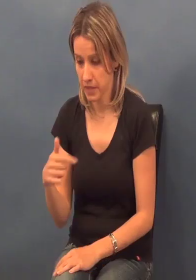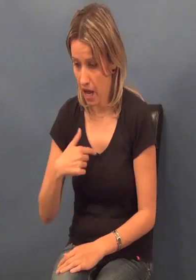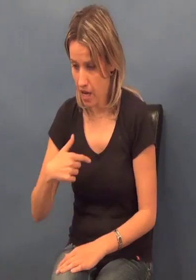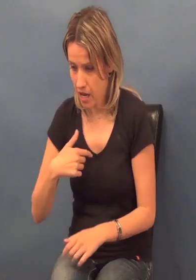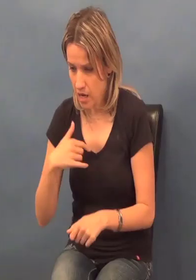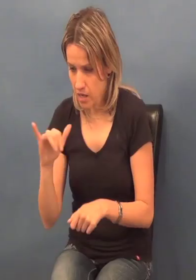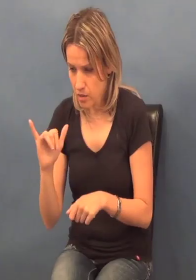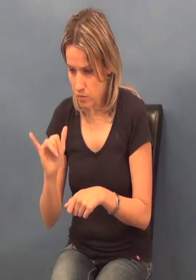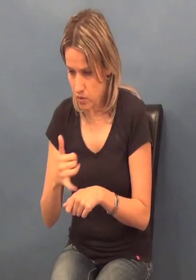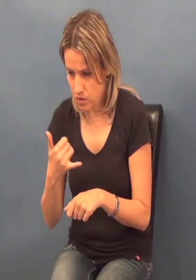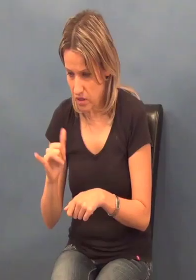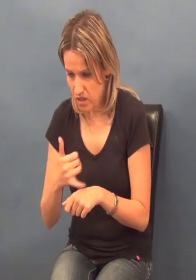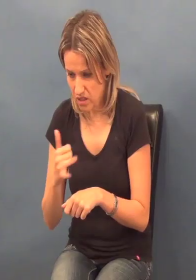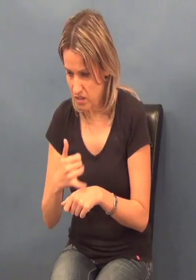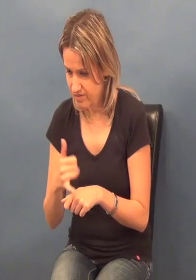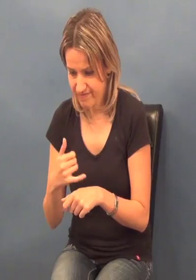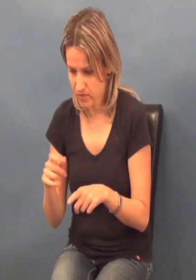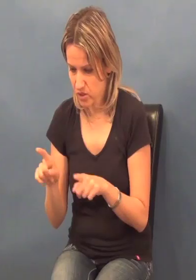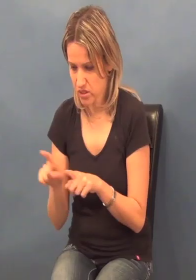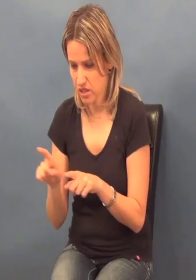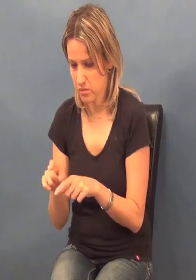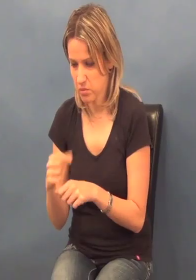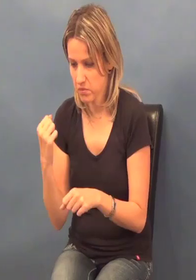Ja w piątek... To samo jest, praca...